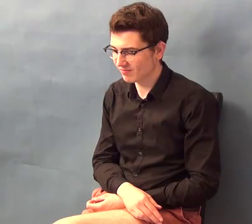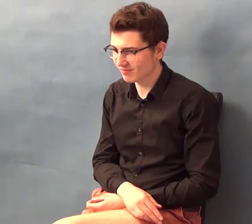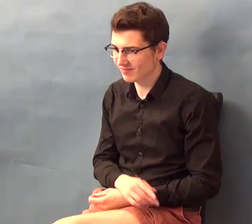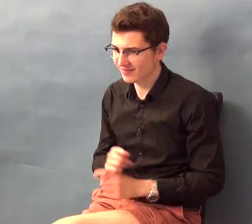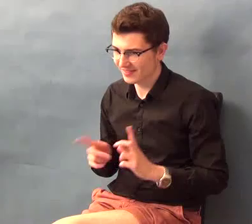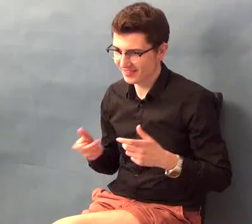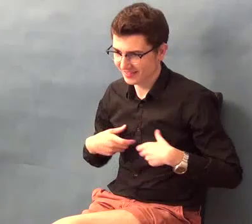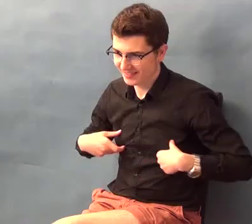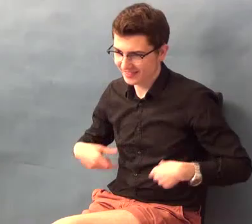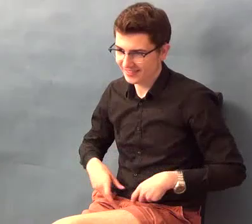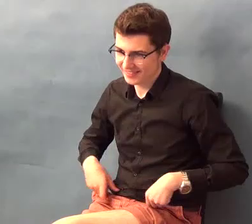Nie wolno być w stroju kąpielowym.